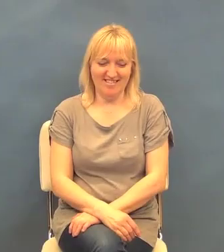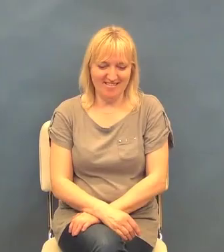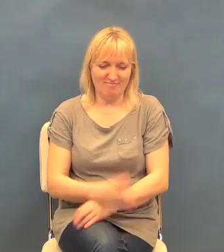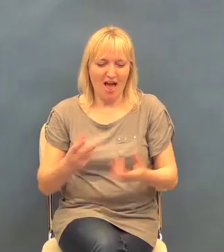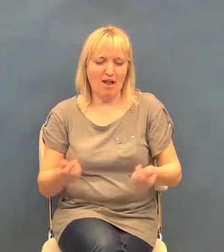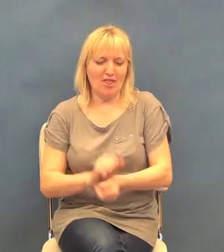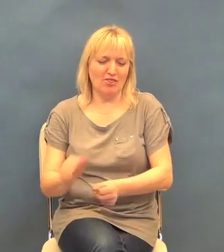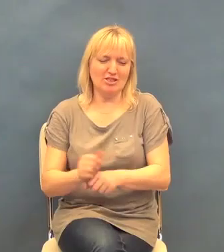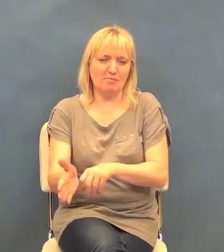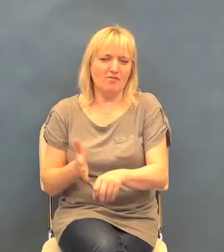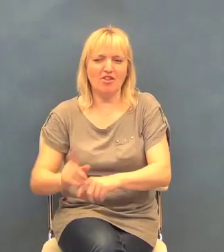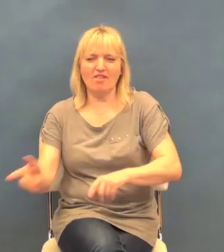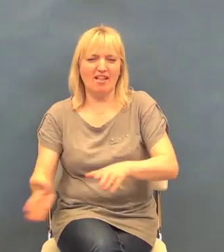Kanapa jest zniszczona od piłowania, nie wolno piłować.